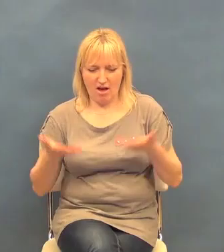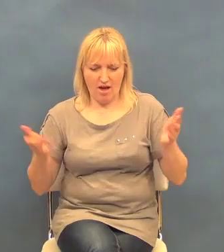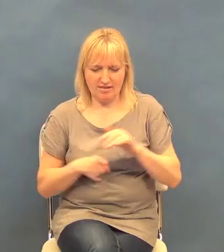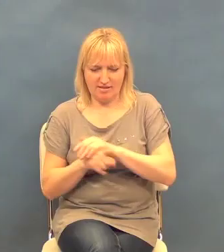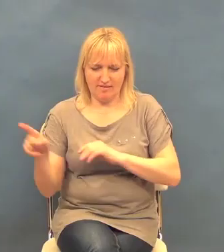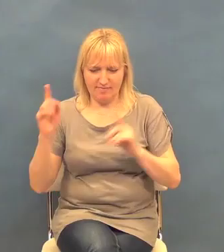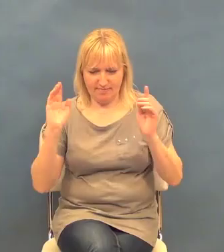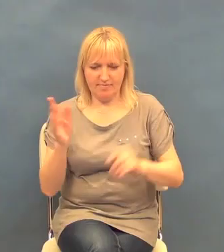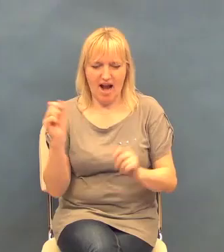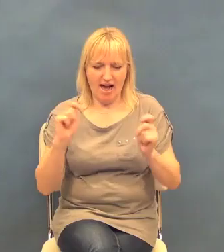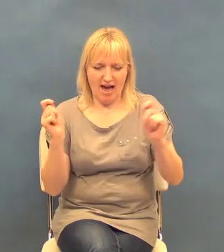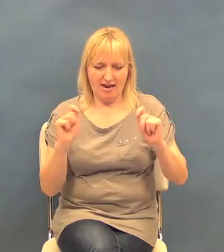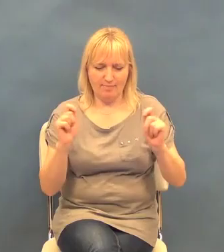Trzeba się ewakuować, dlatego jest alarm.